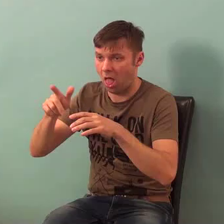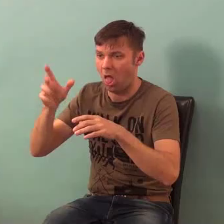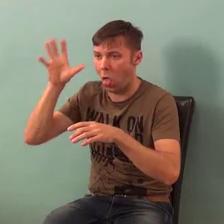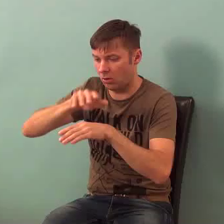Nie udało się.